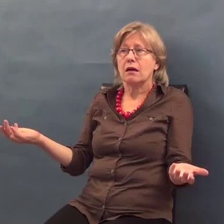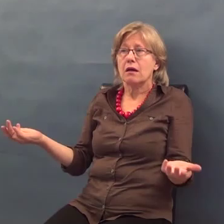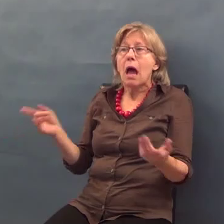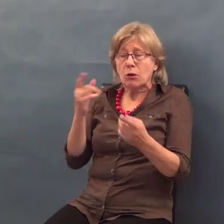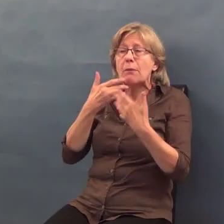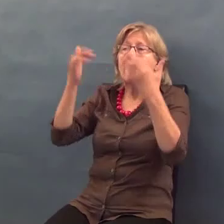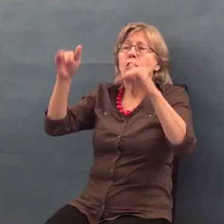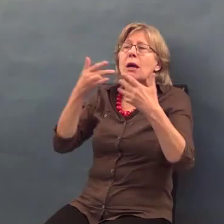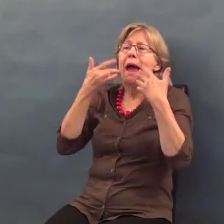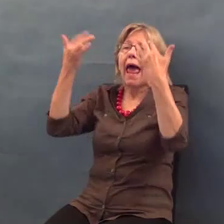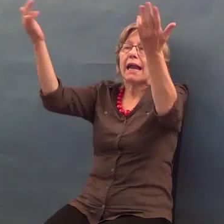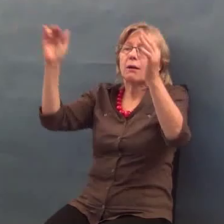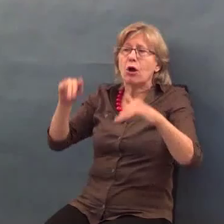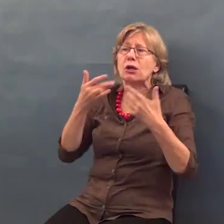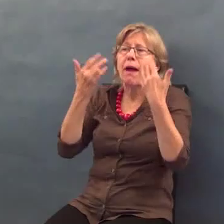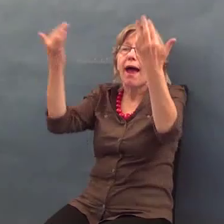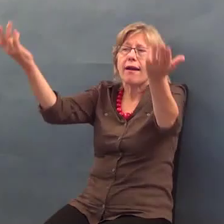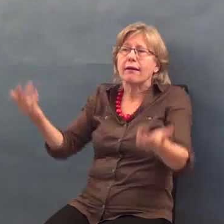Może to spowodować pożar.